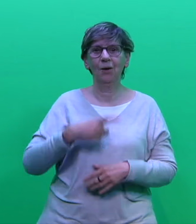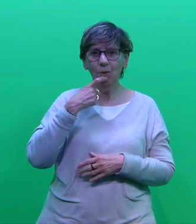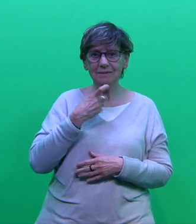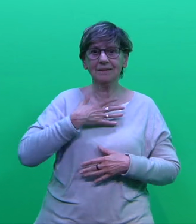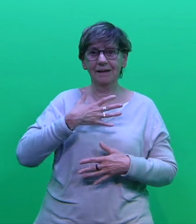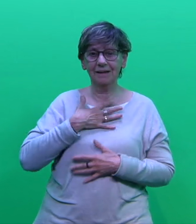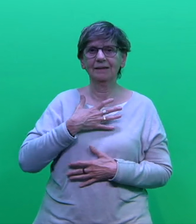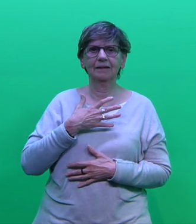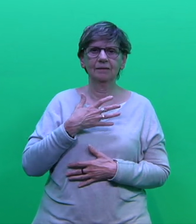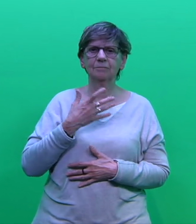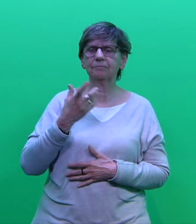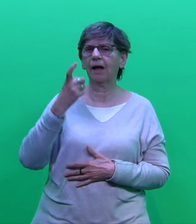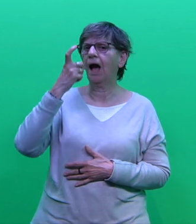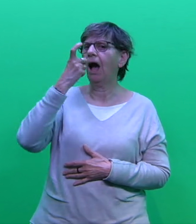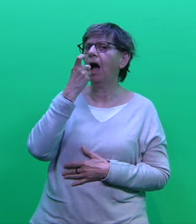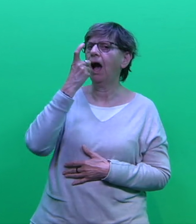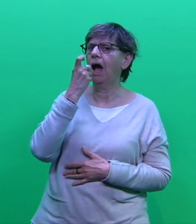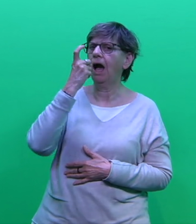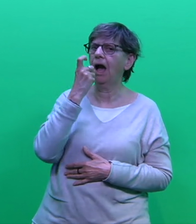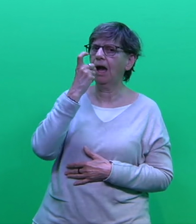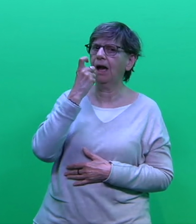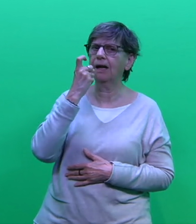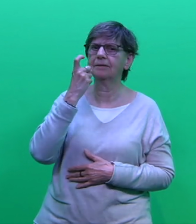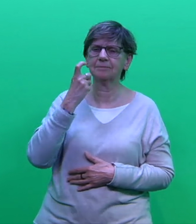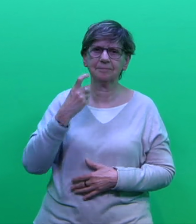Em costa respirar, tinc un inhalador.